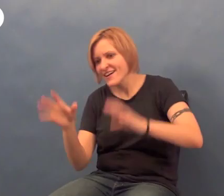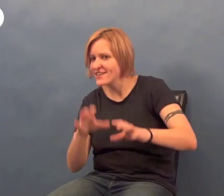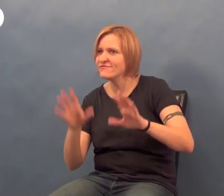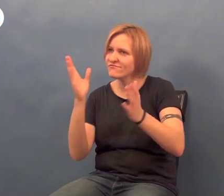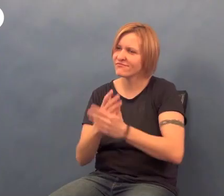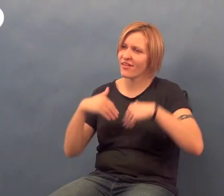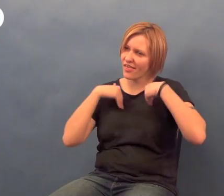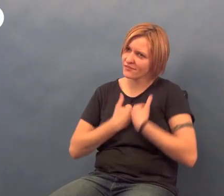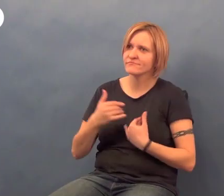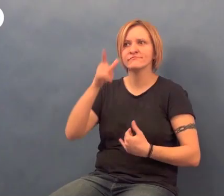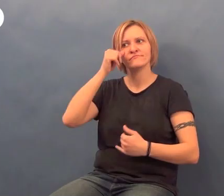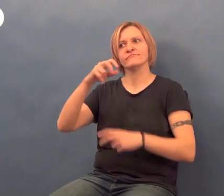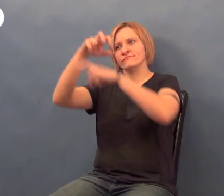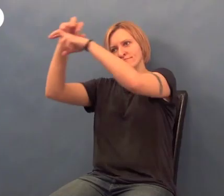Zmęczyli się, poszli razem spać.